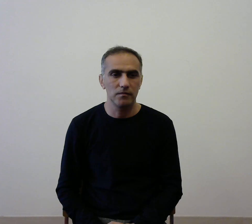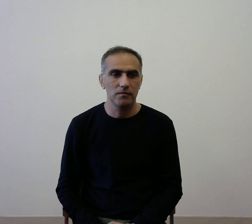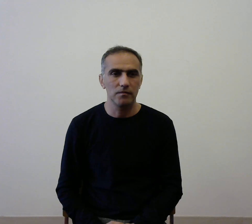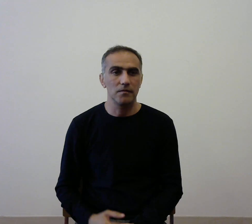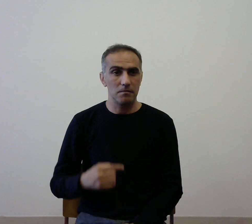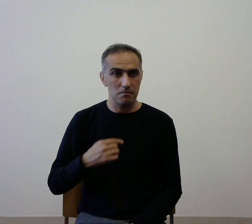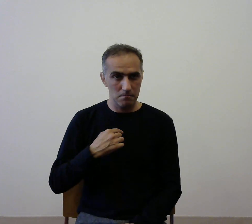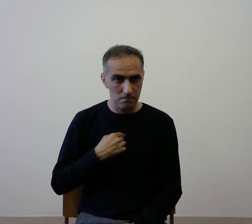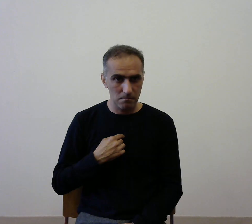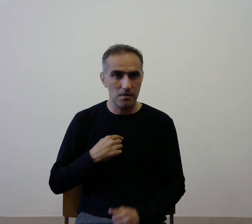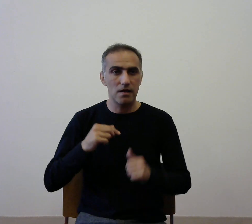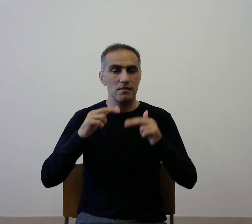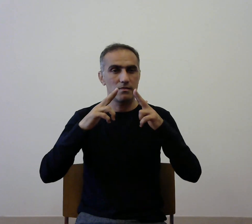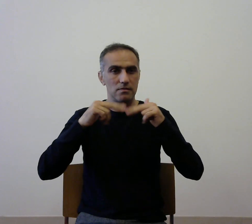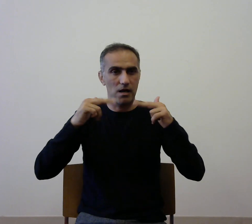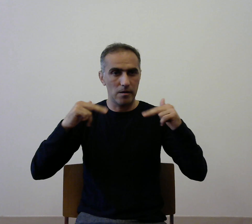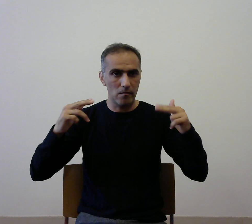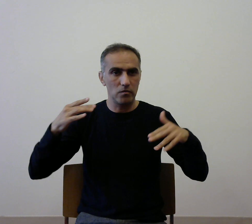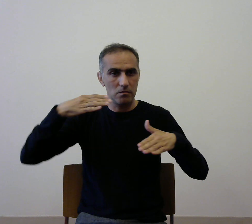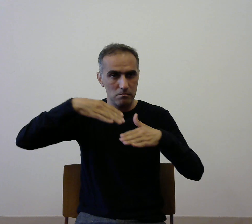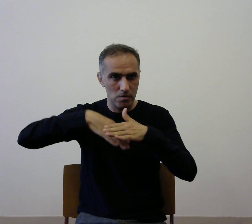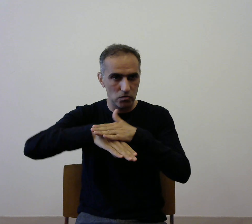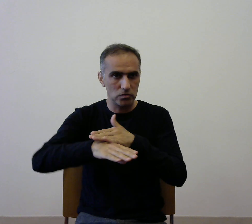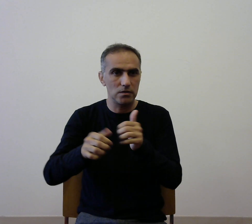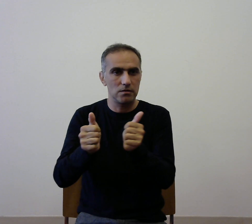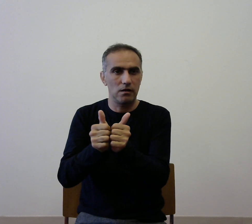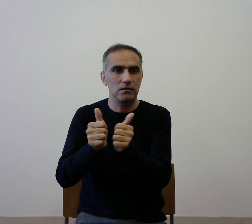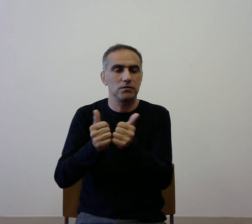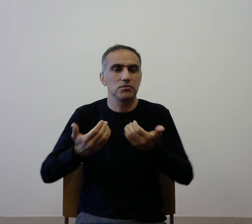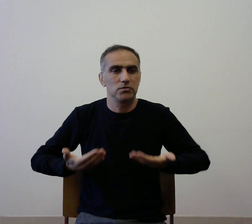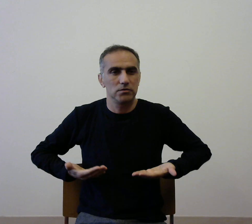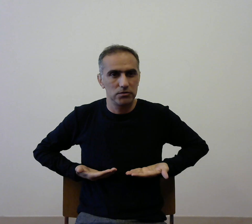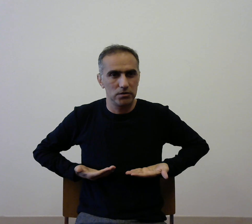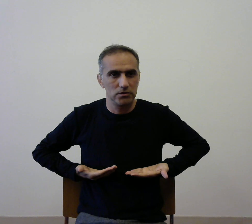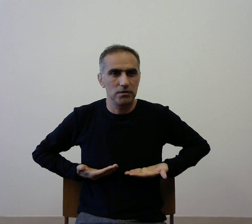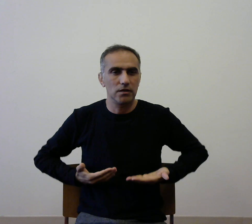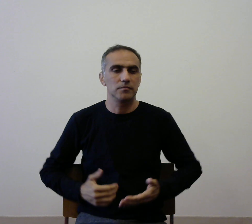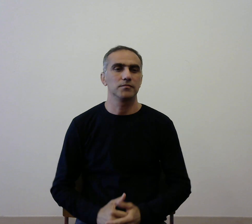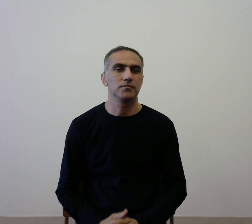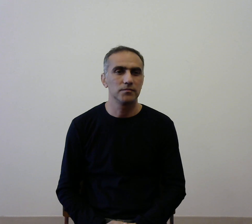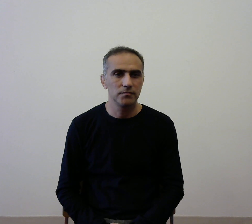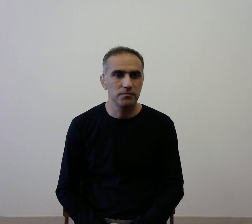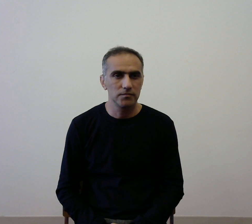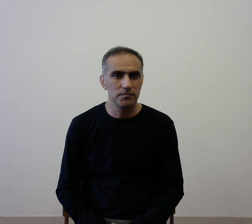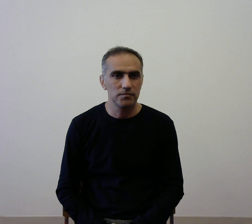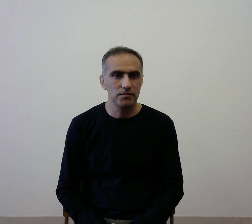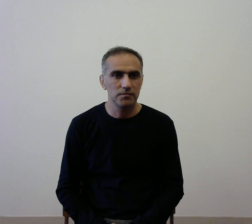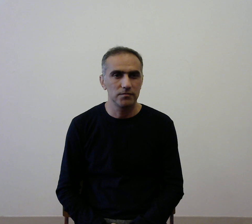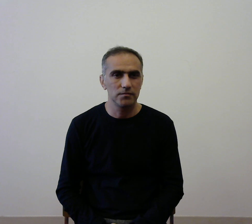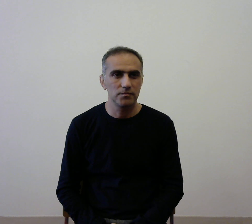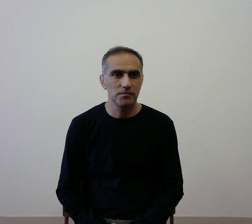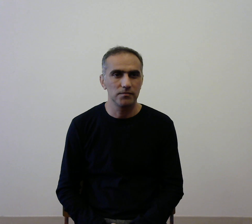Mən Nərimanov metrosunun yanında yaşayıram